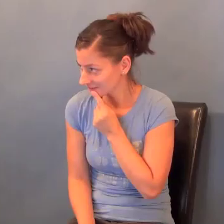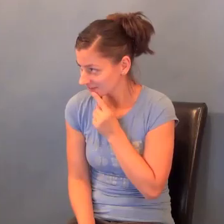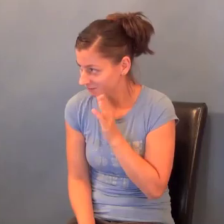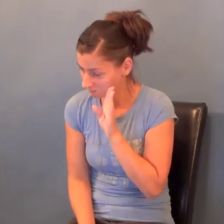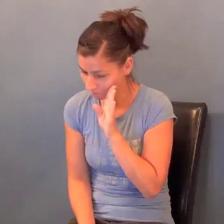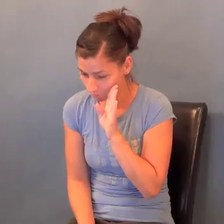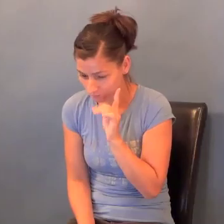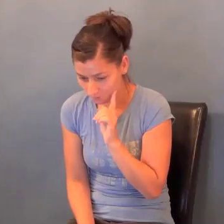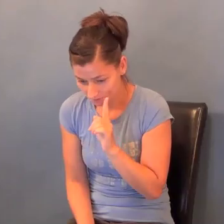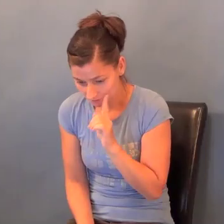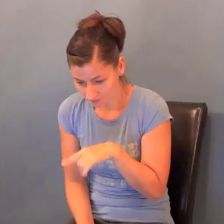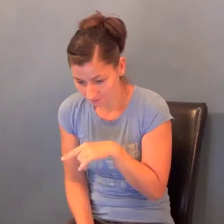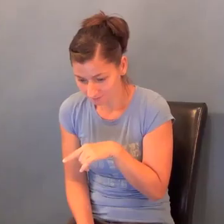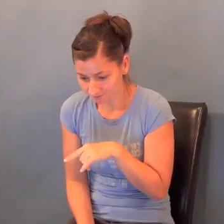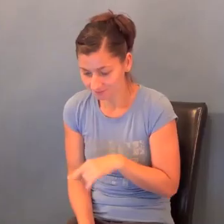Podobny, to prawda.